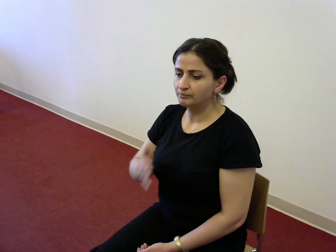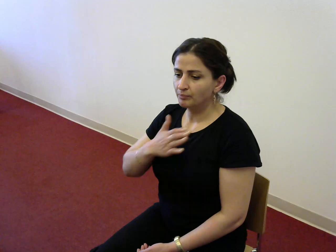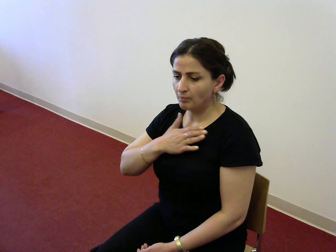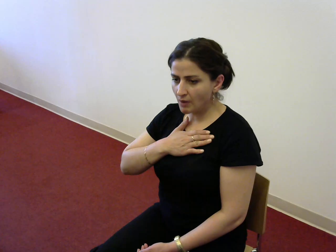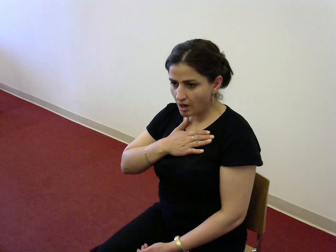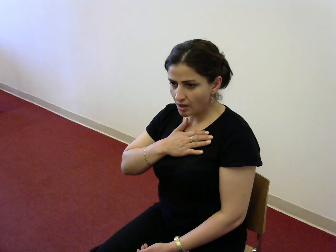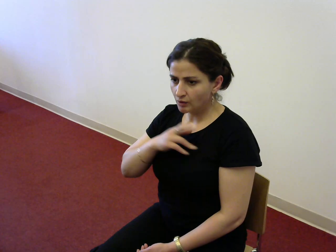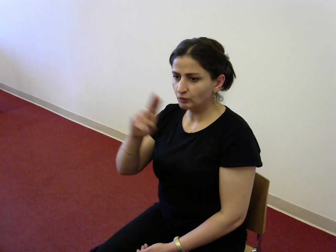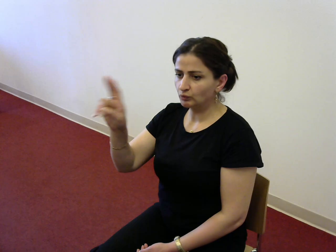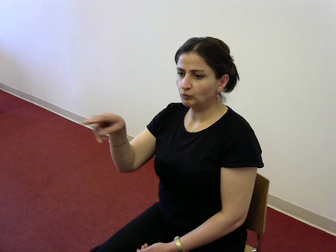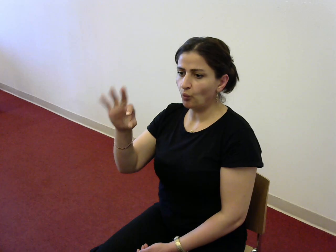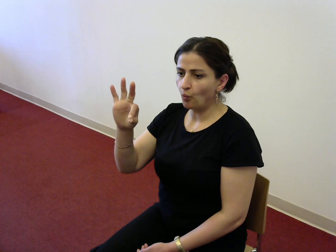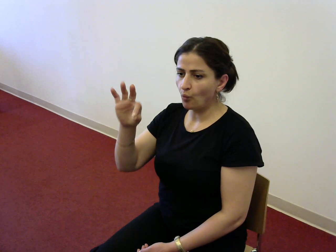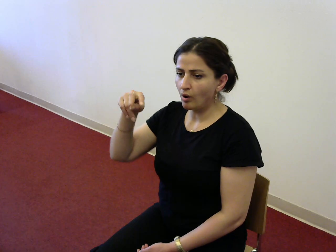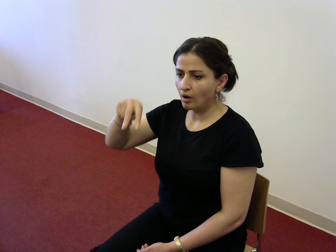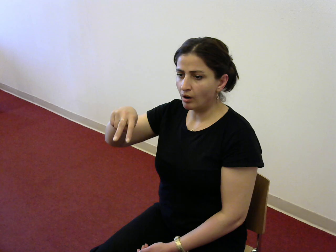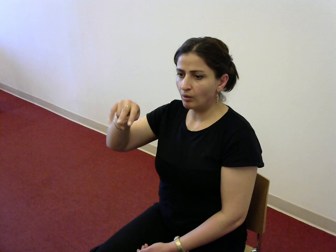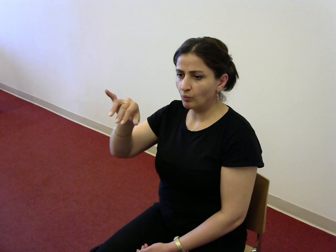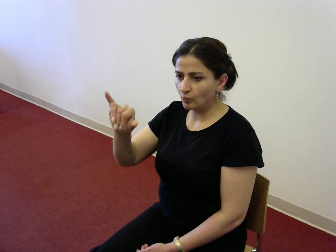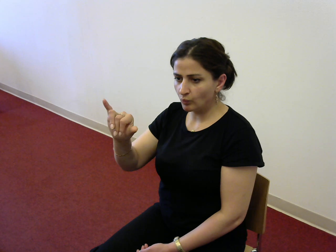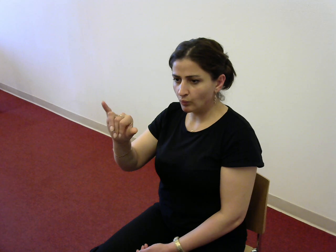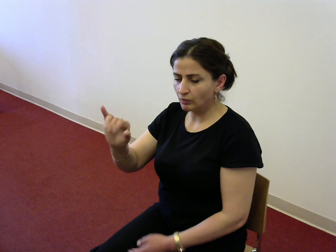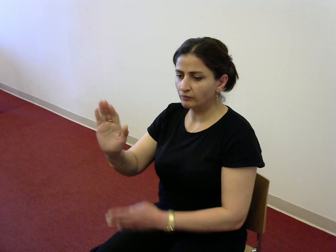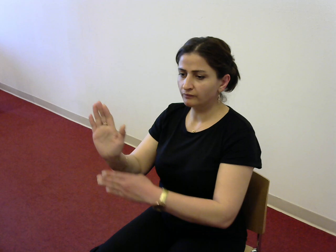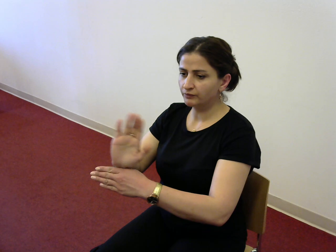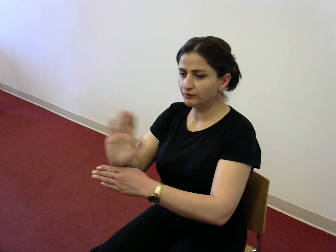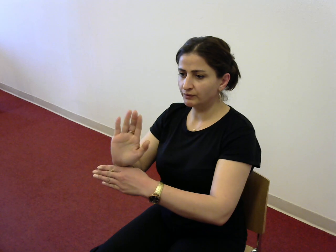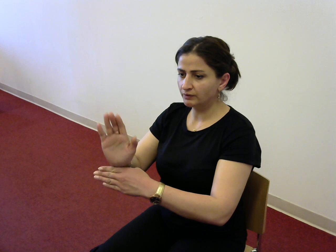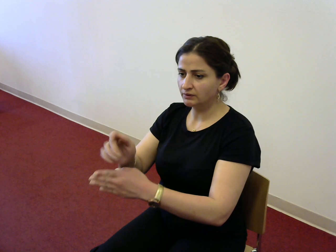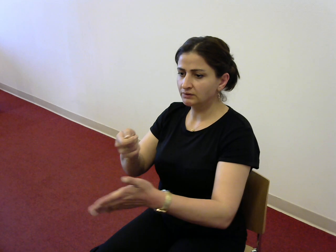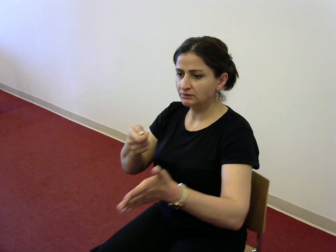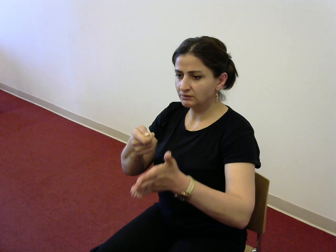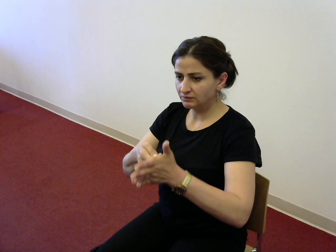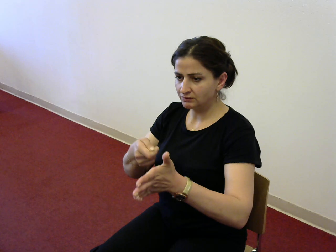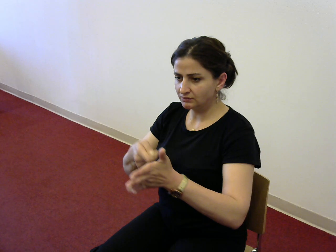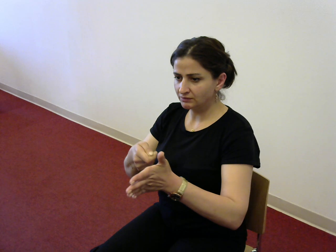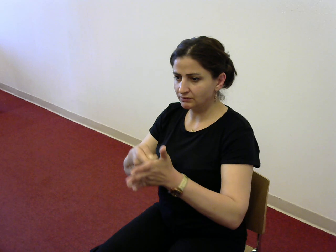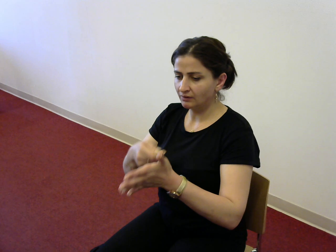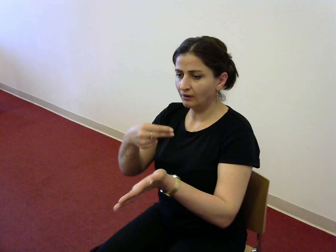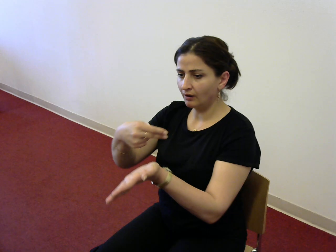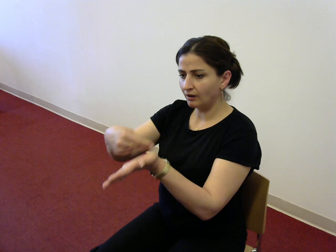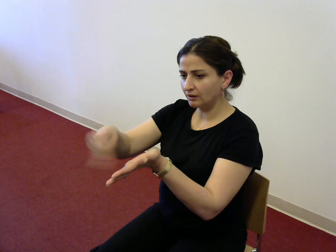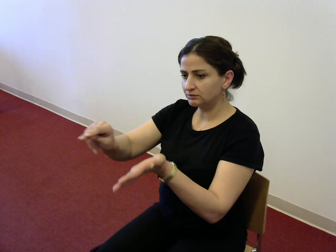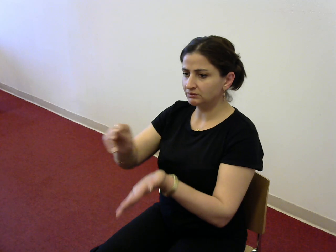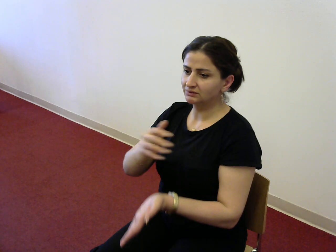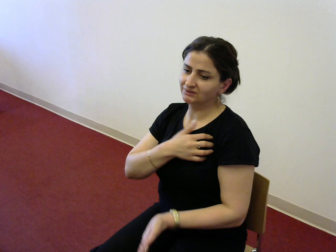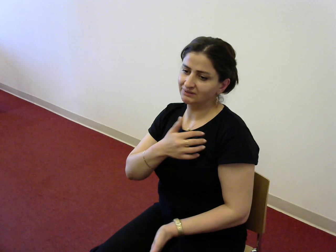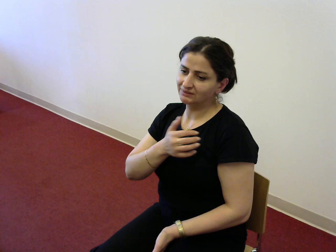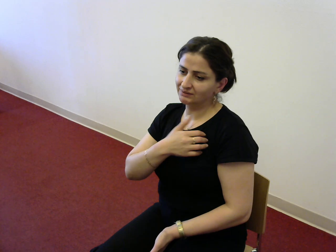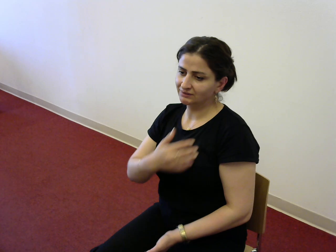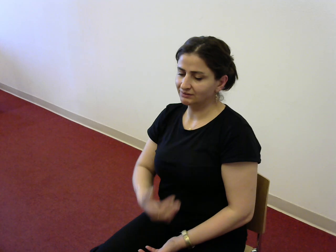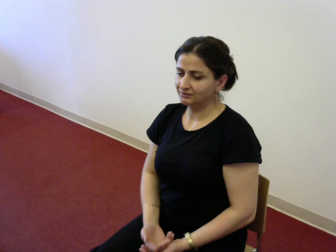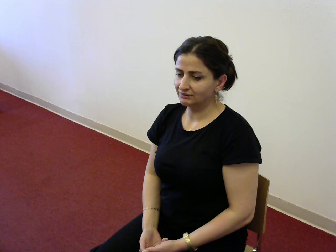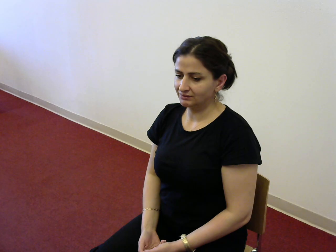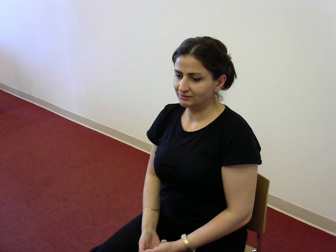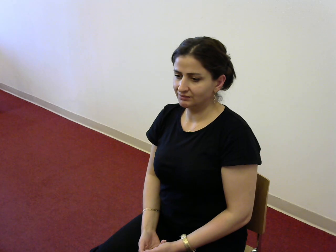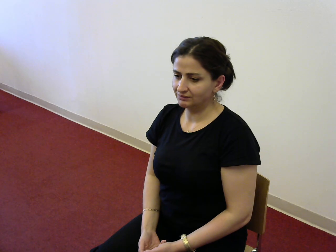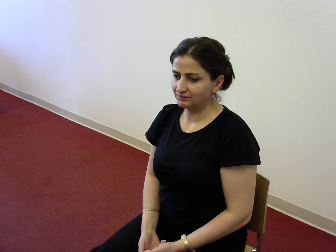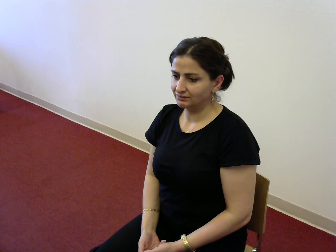Mən "Dolu" filminə bilet almaq istəyirəm